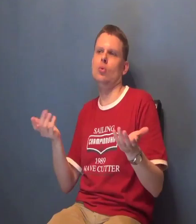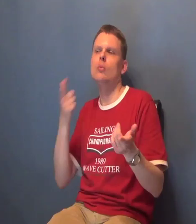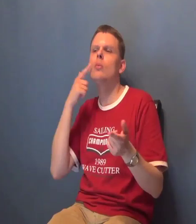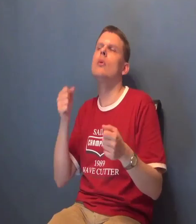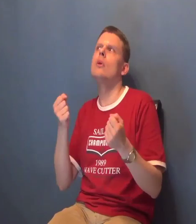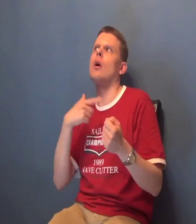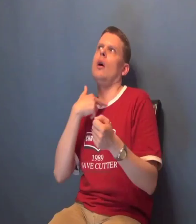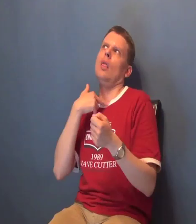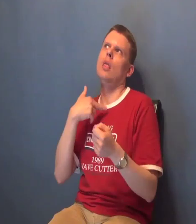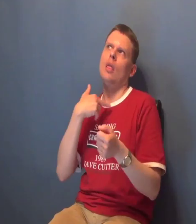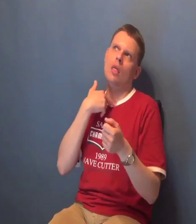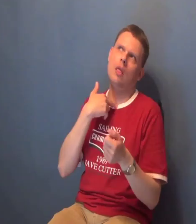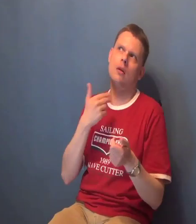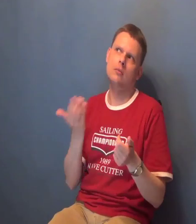A jak się jedzie to przeszkadza.